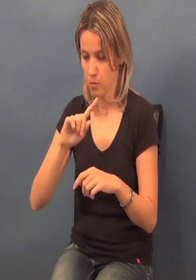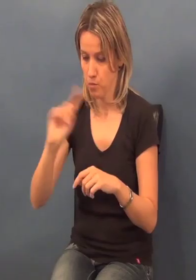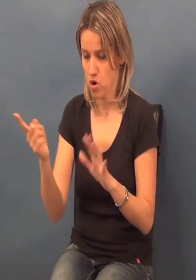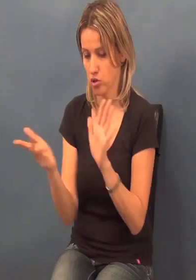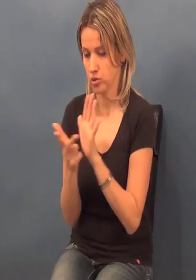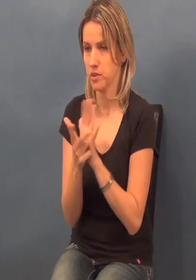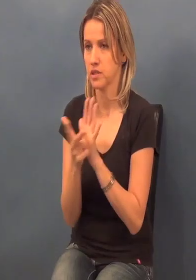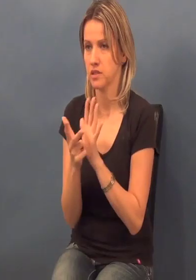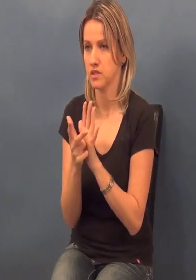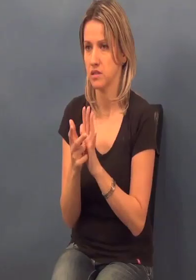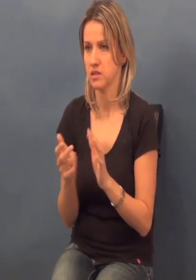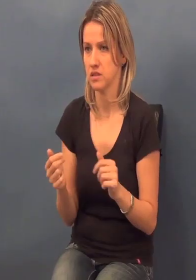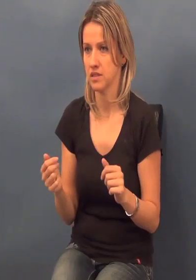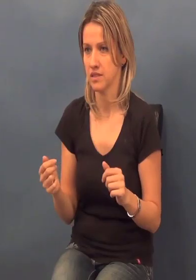Po osiemnastej.